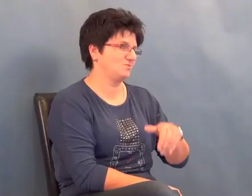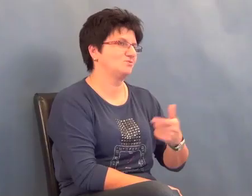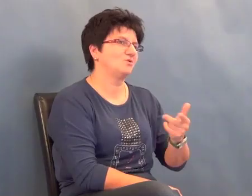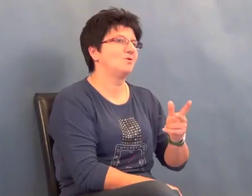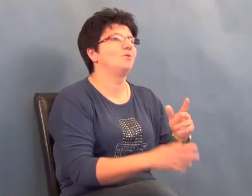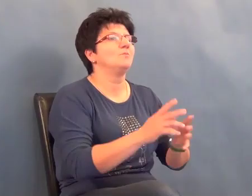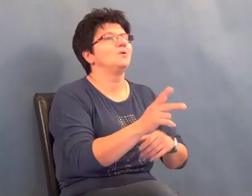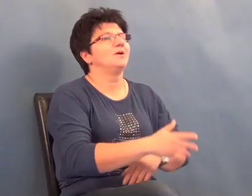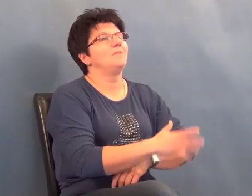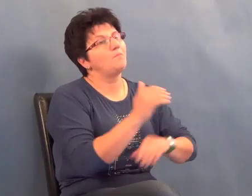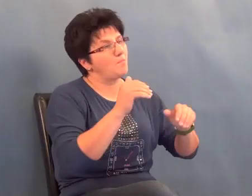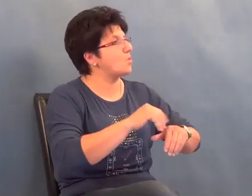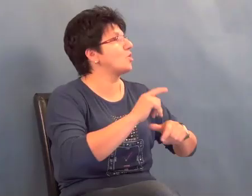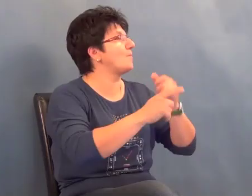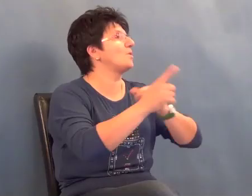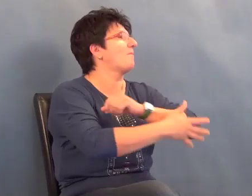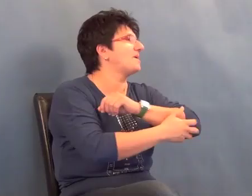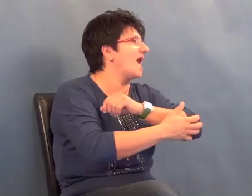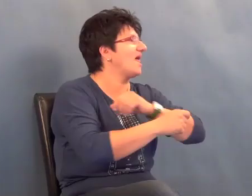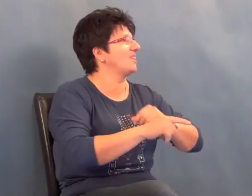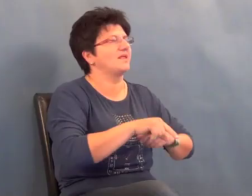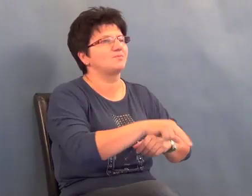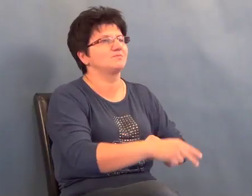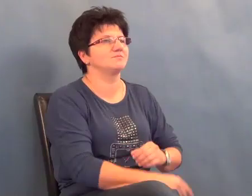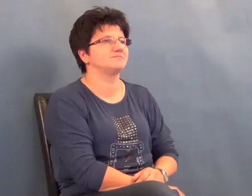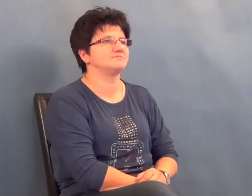Może dla tych, którzy są biedni.